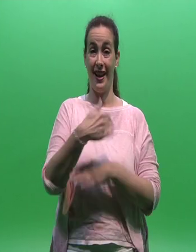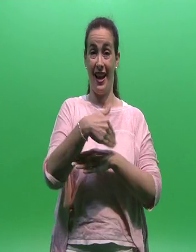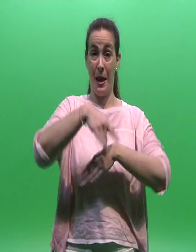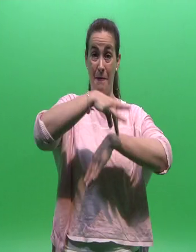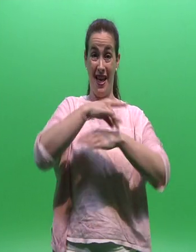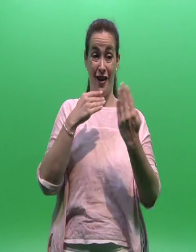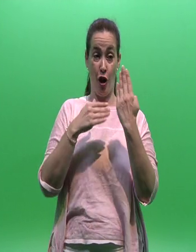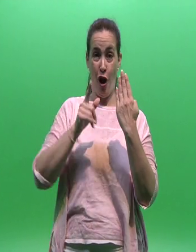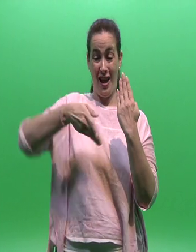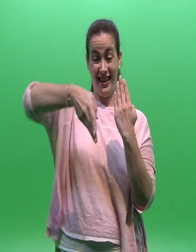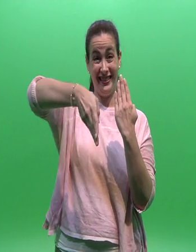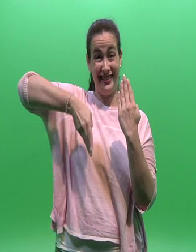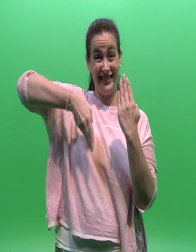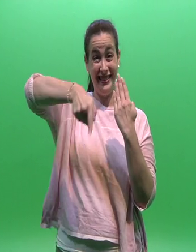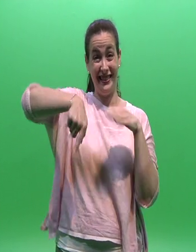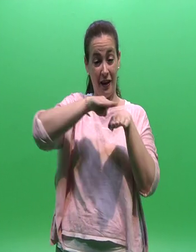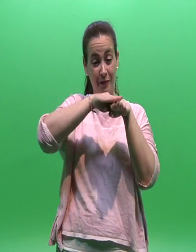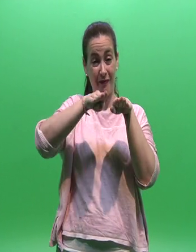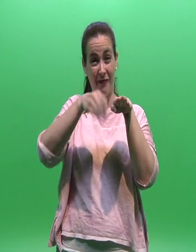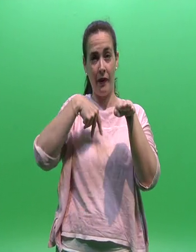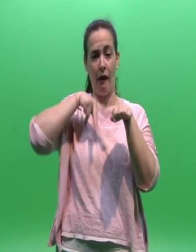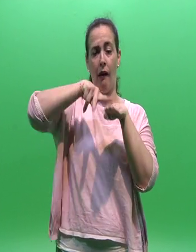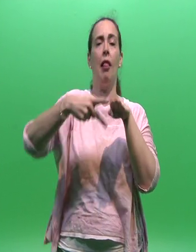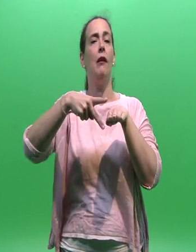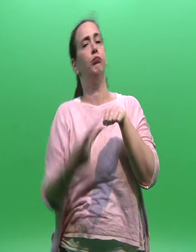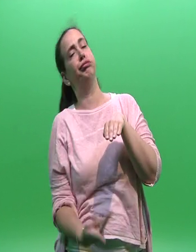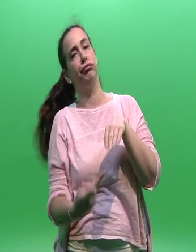Al carrer, al costat del metge, vaig caure amb la vora de la vorera.